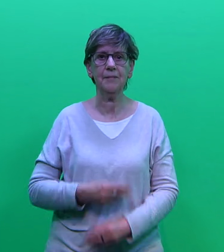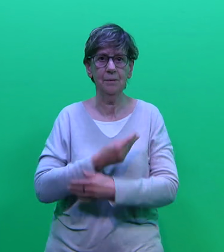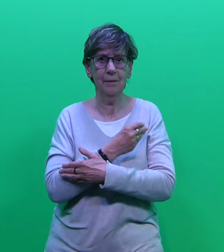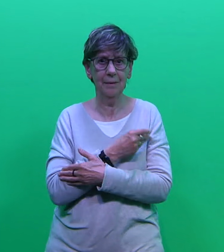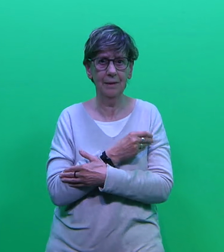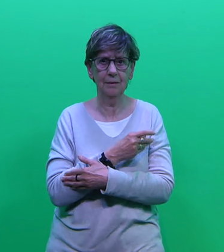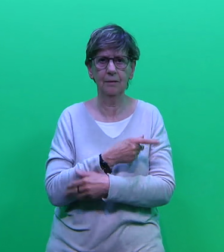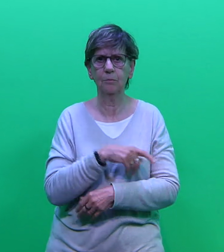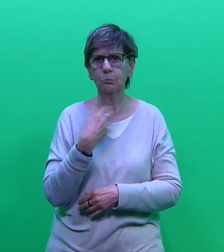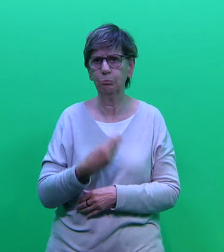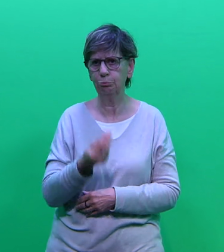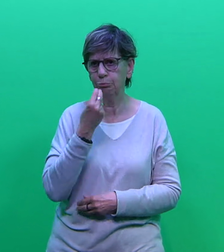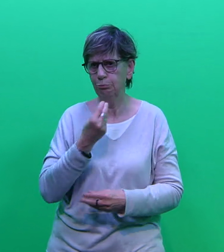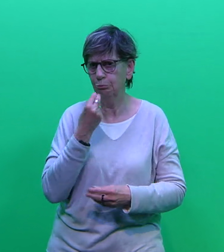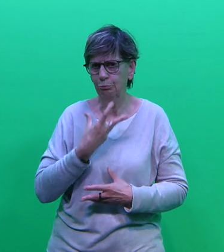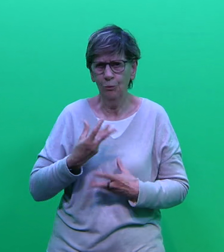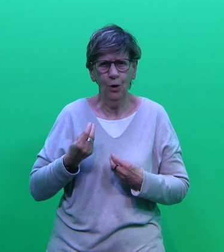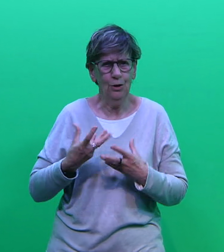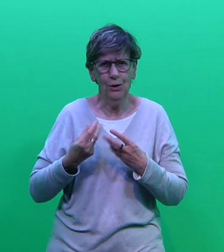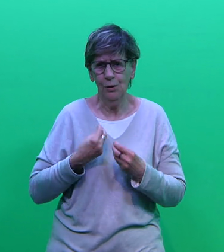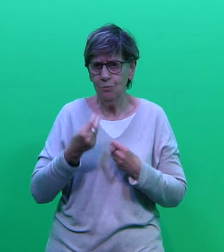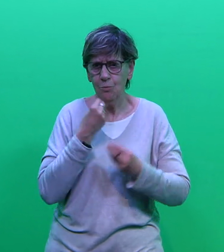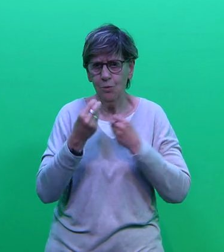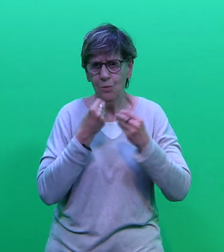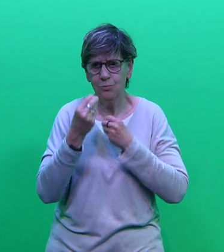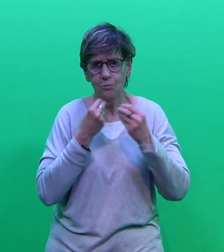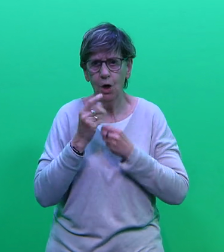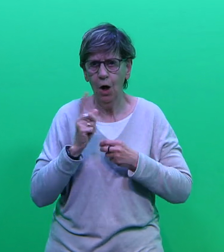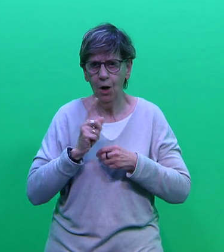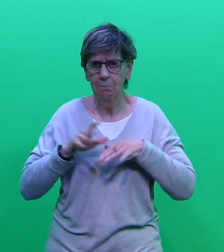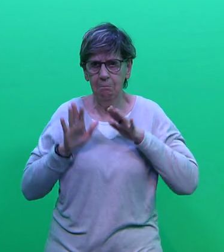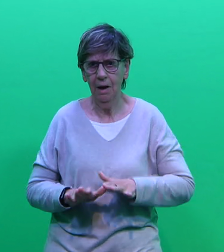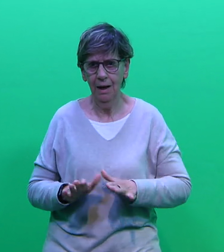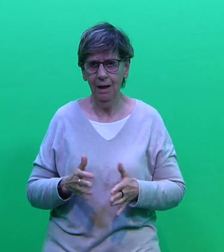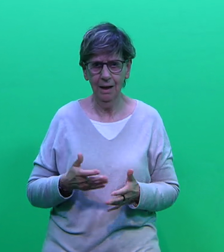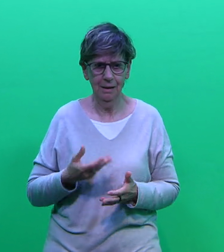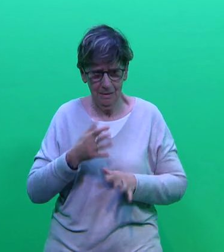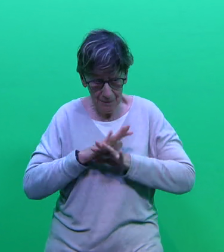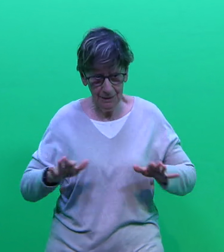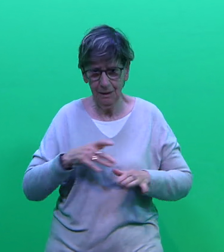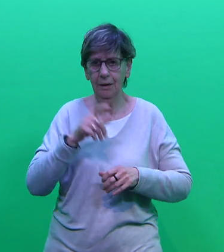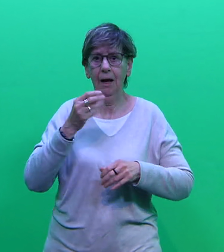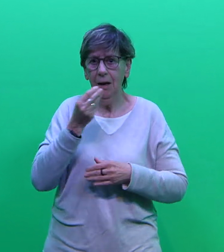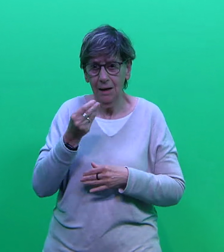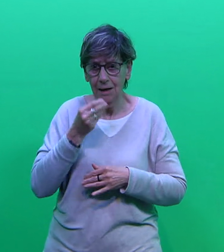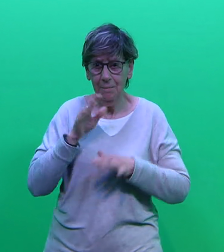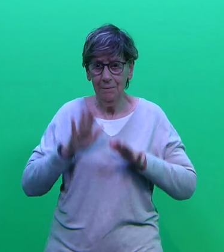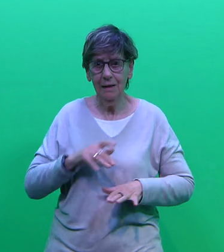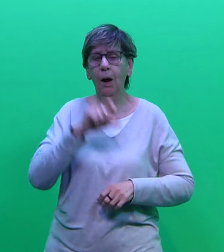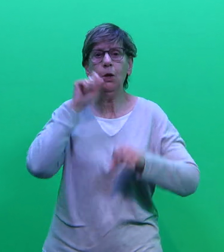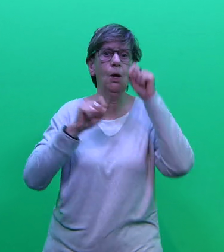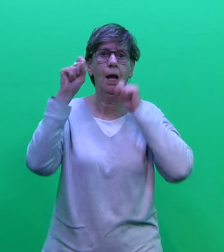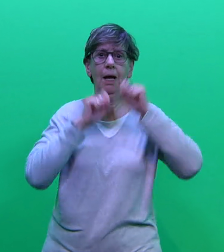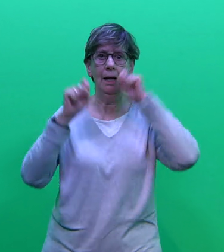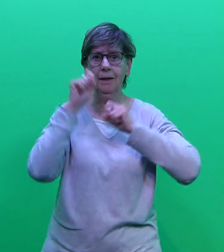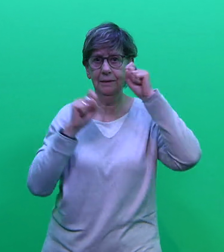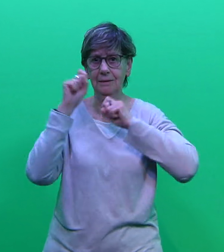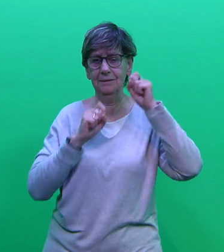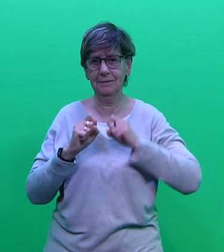El nadó menja moltíssim, no para! Li dic que ja està i si para de menjar plora.